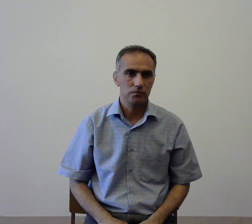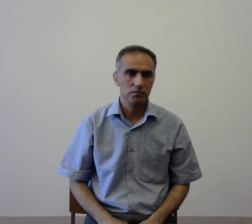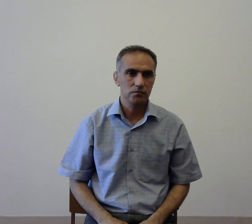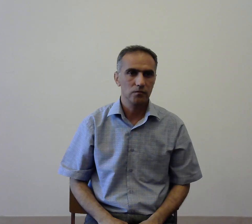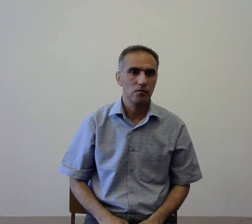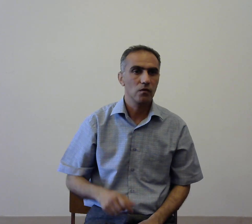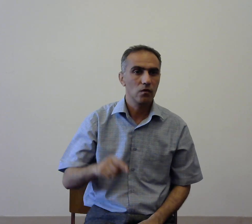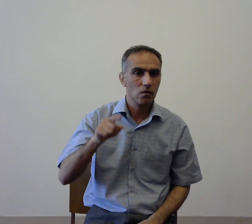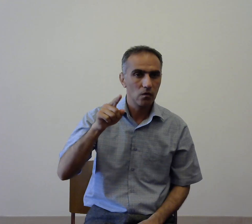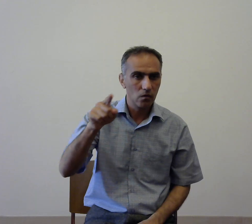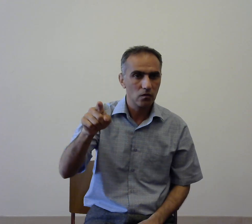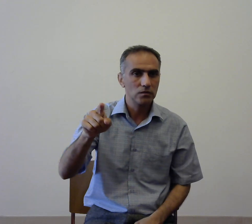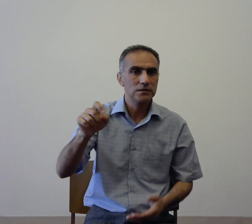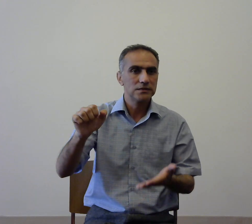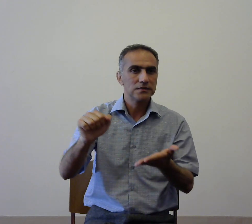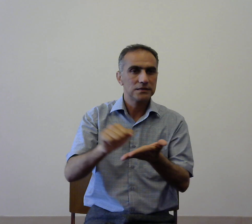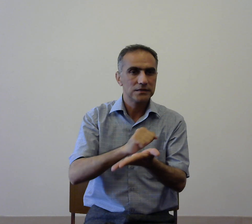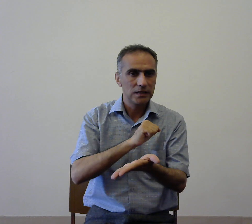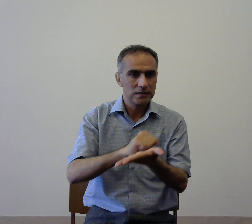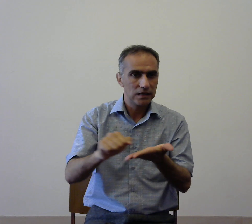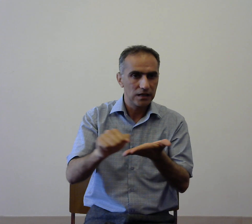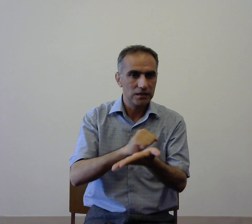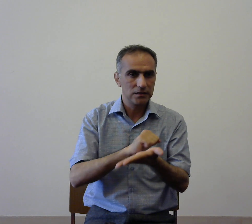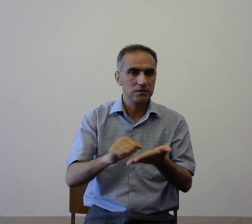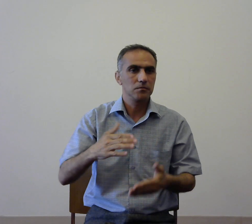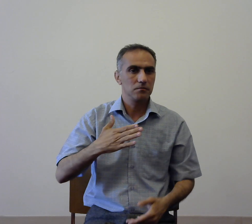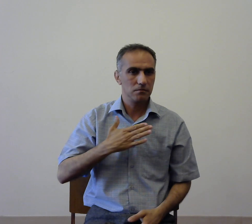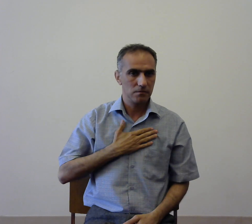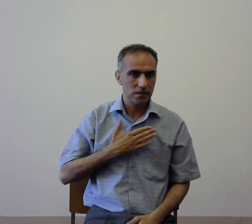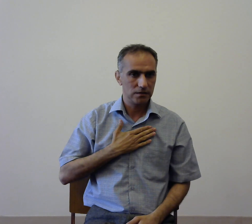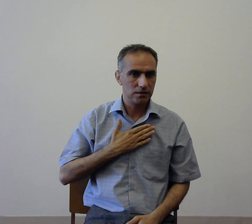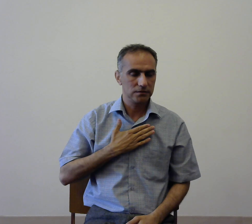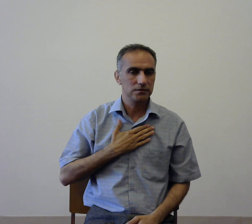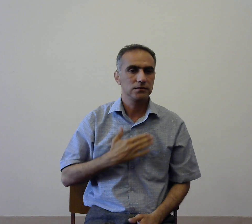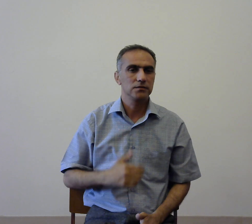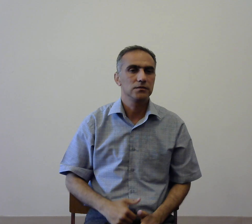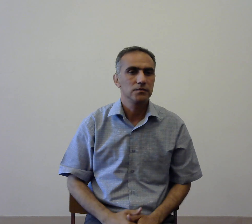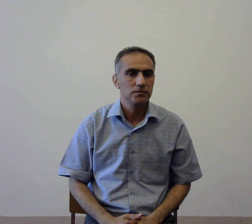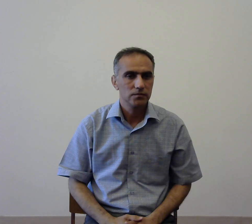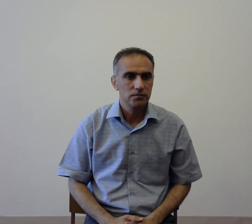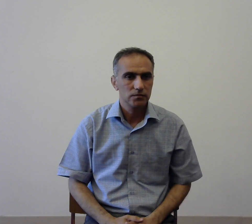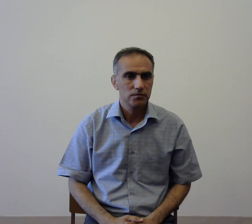Onun sənədləri məndədir